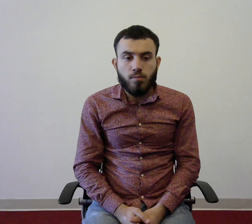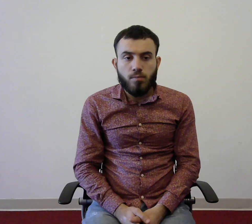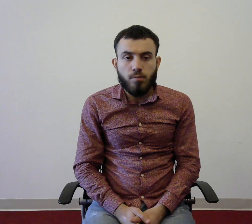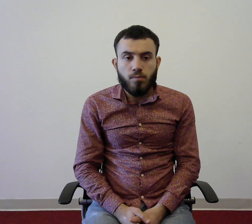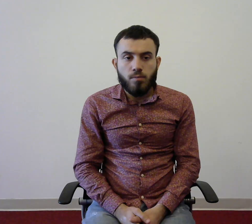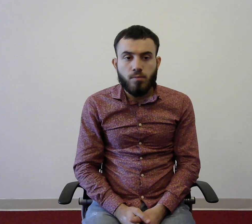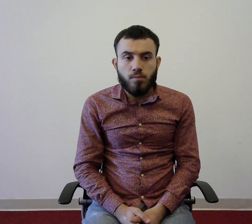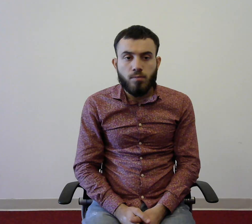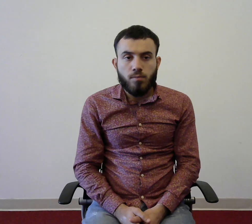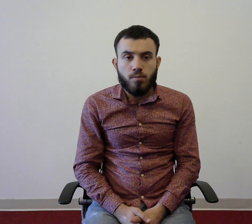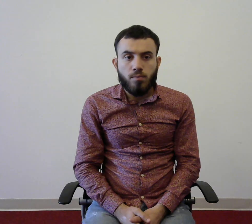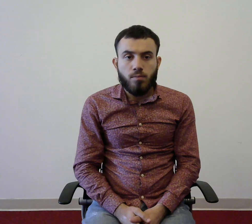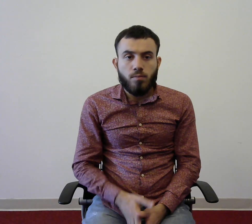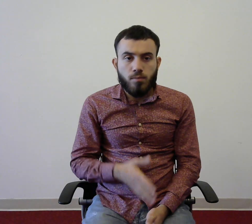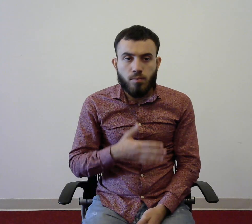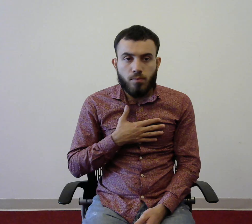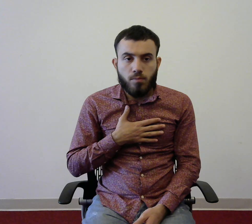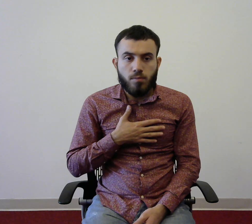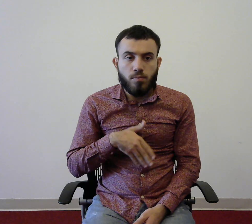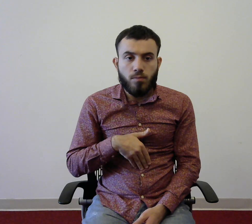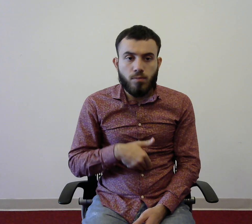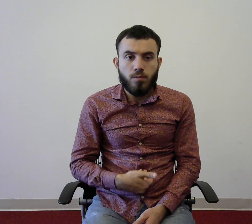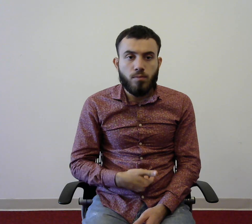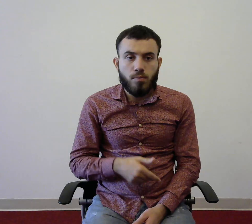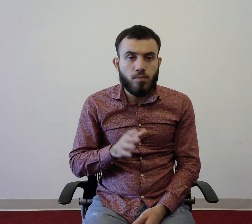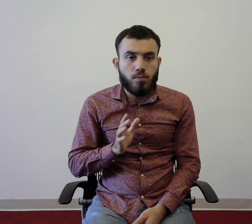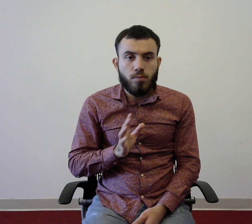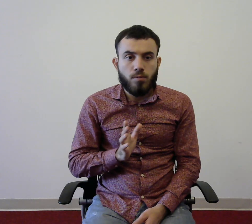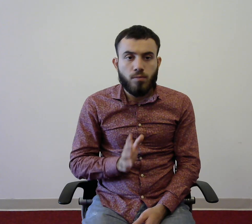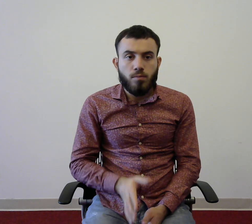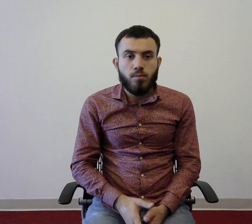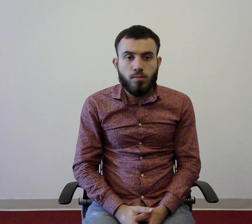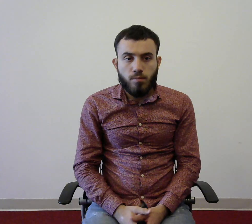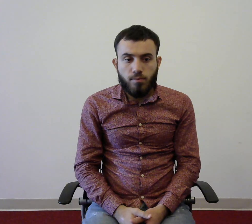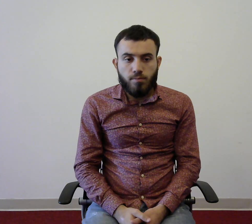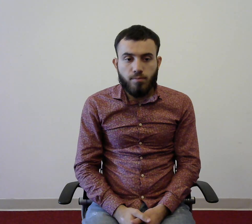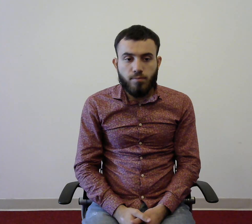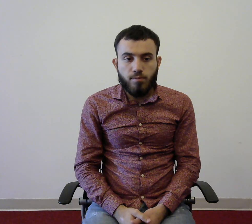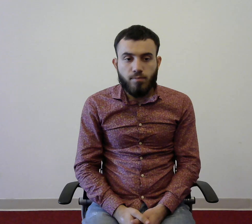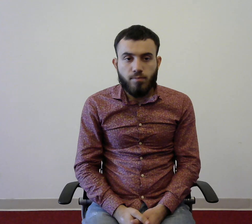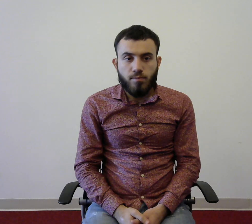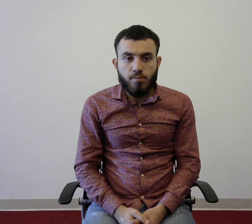Mən ac deyiləm